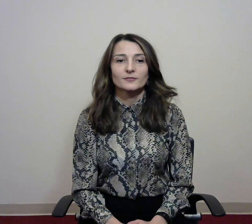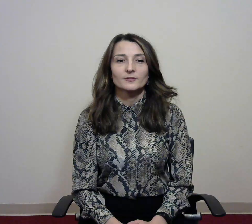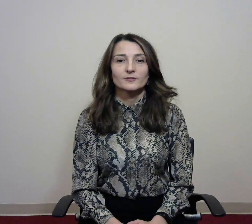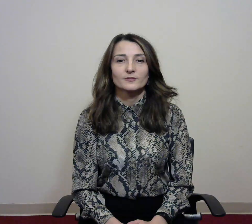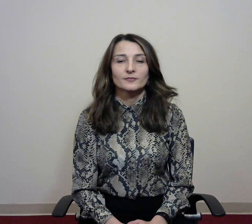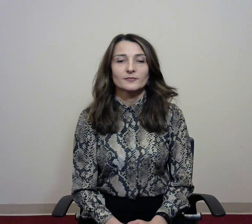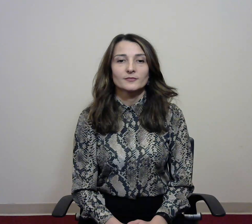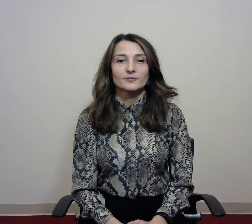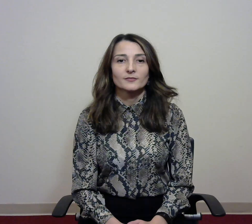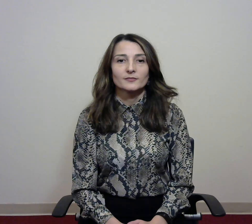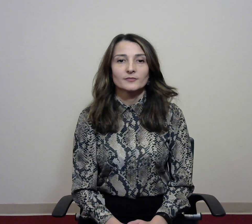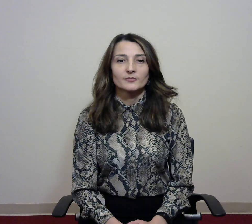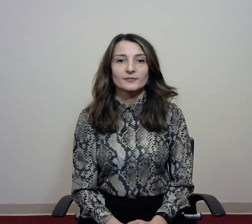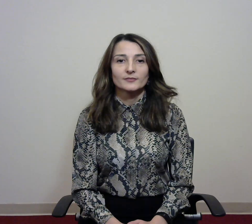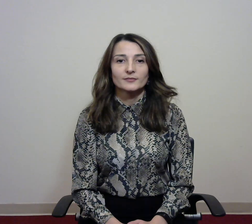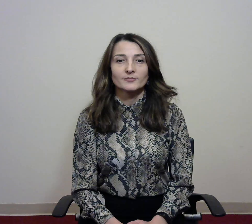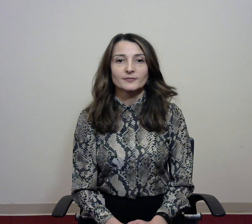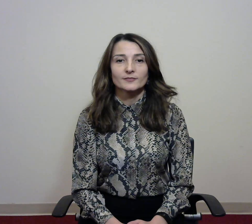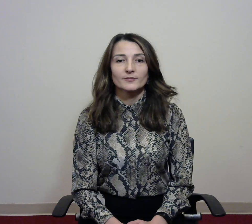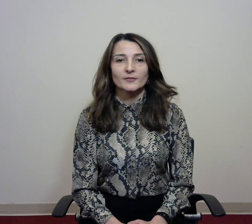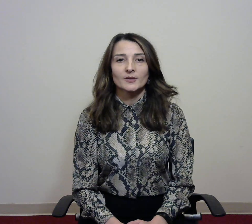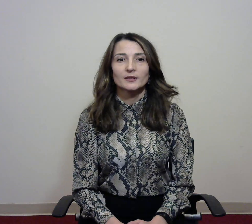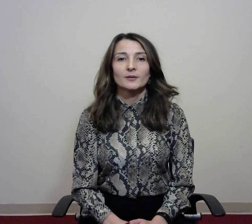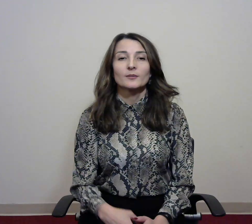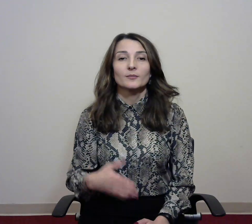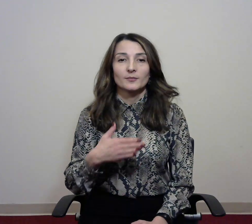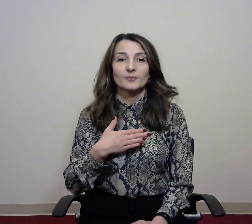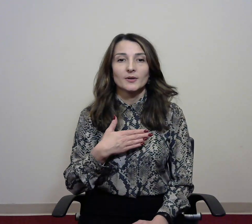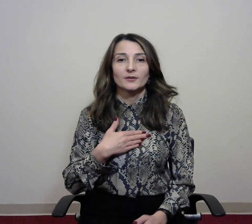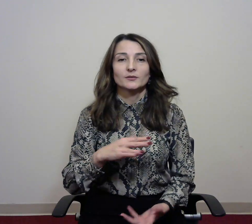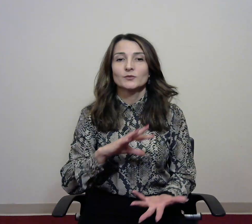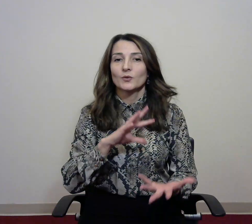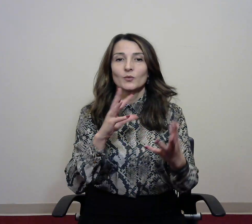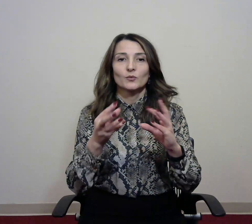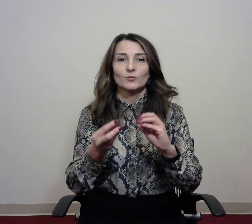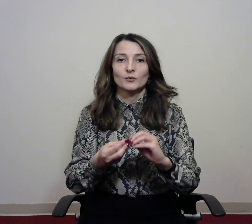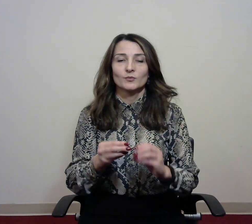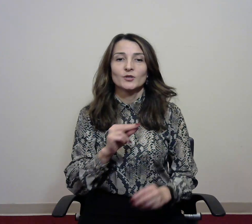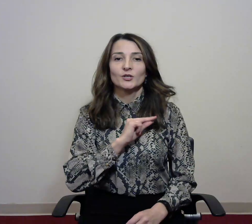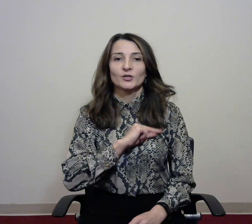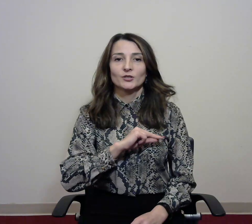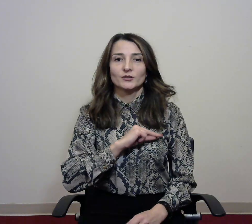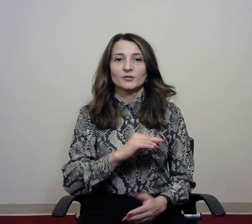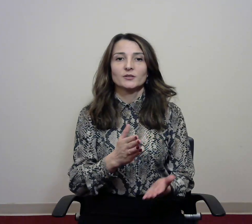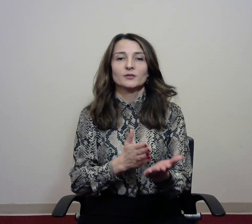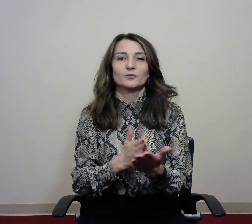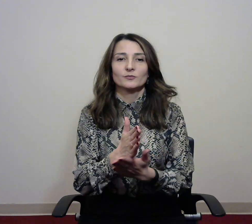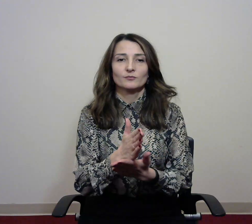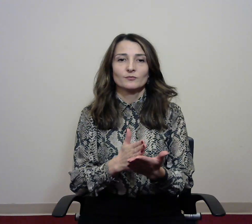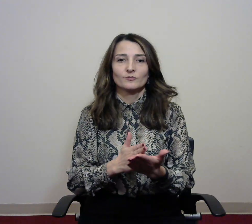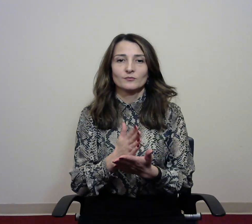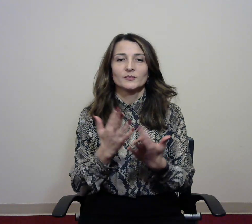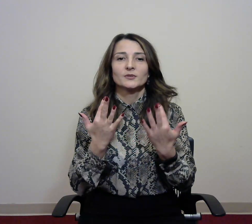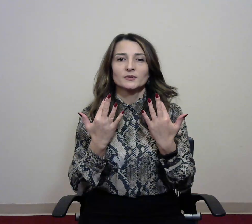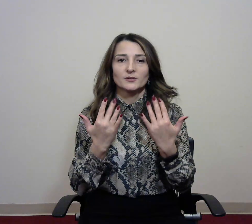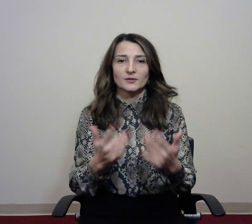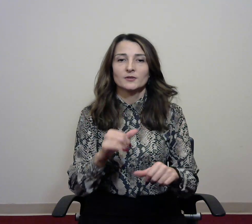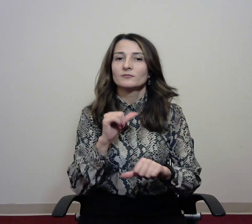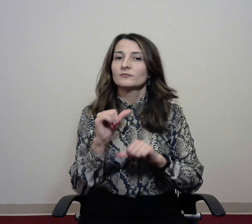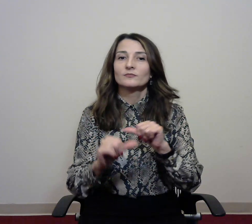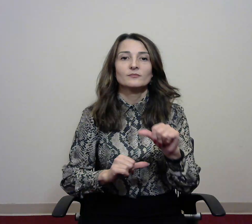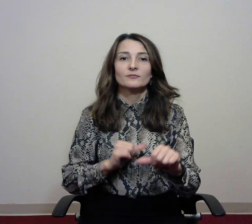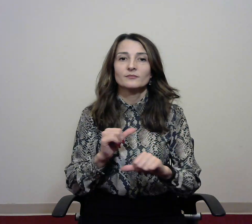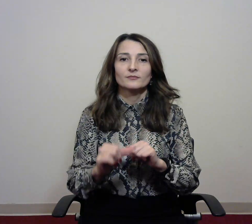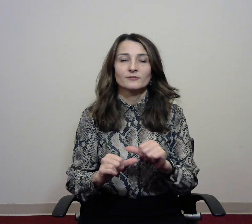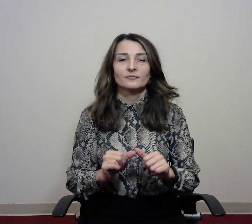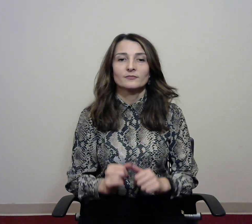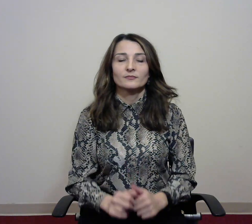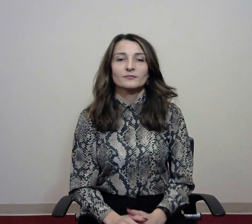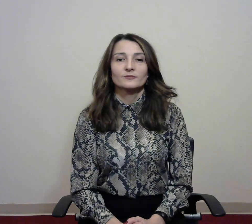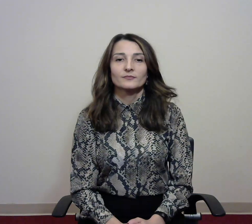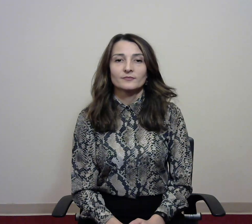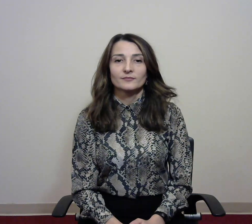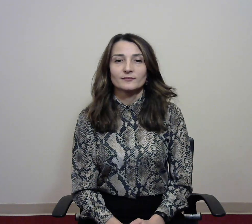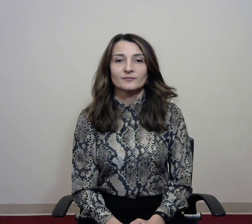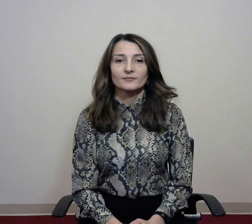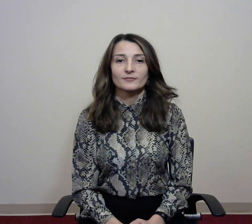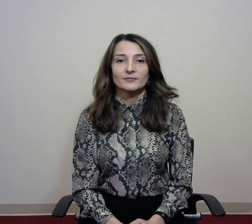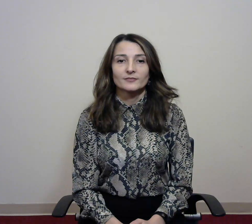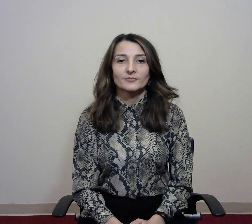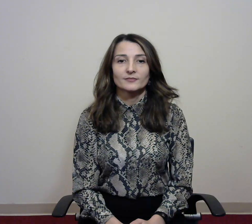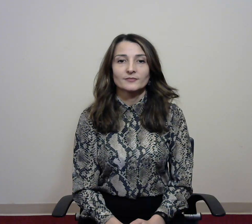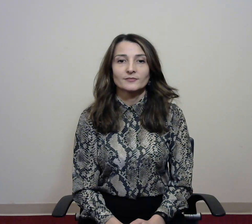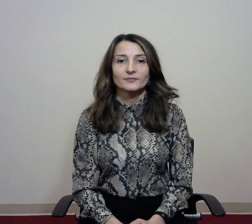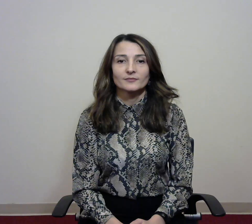Mənim ümumi iş stajım neçə ildir?